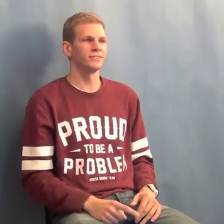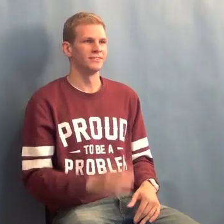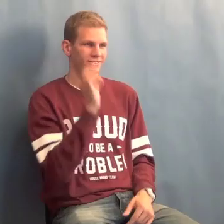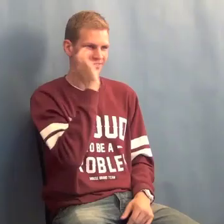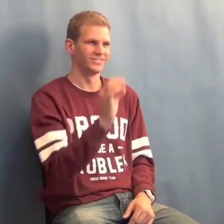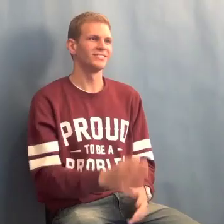Dobrze.